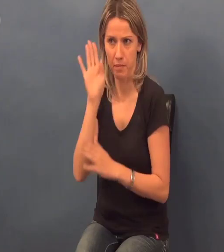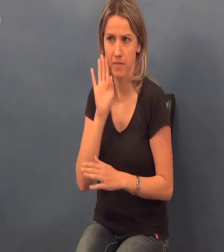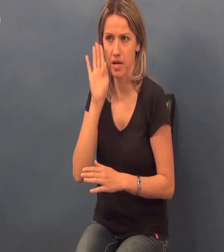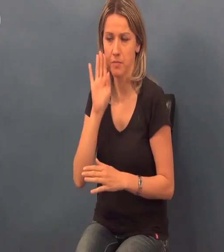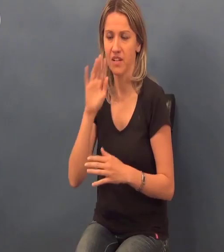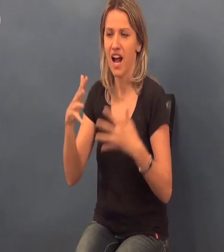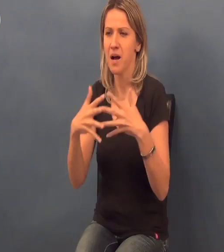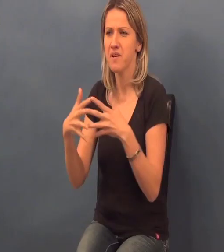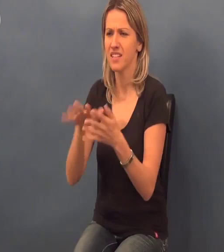Taka słynna amerykańska.